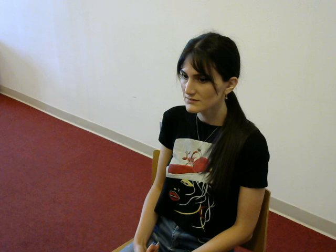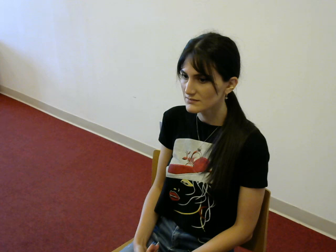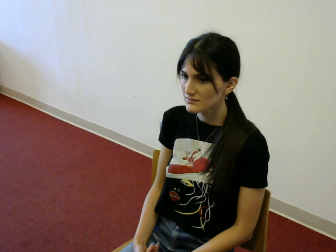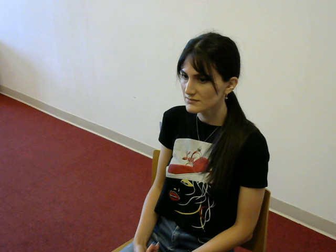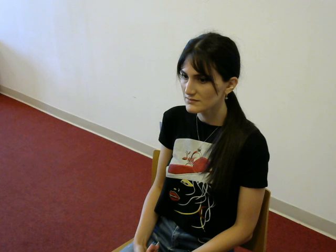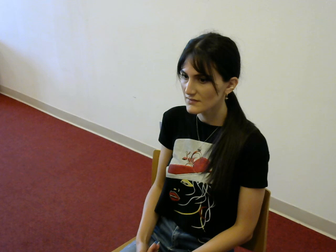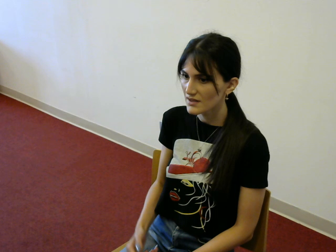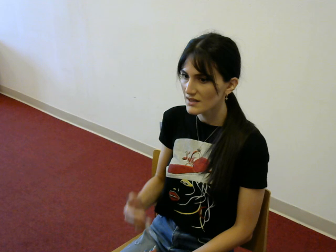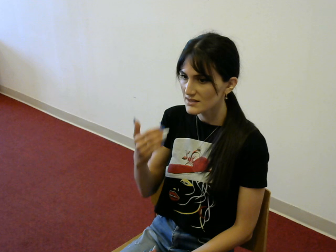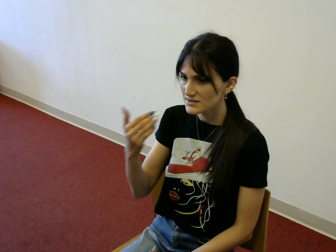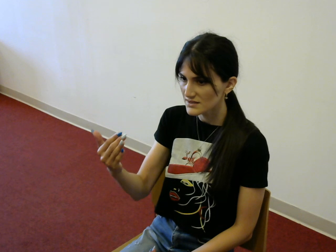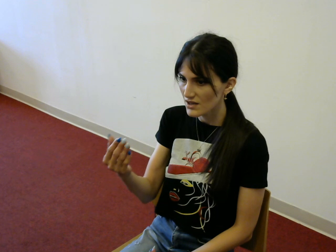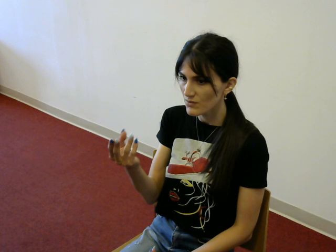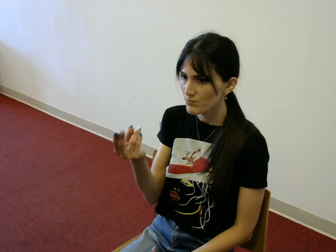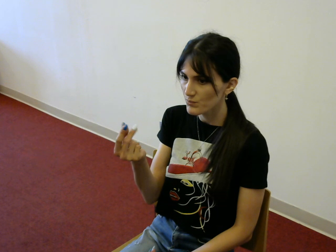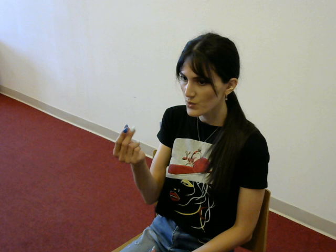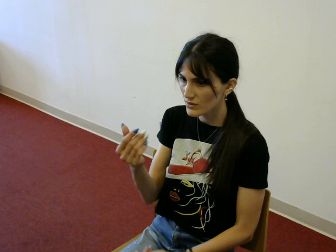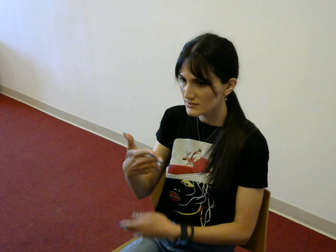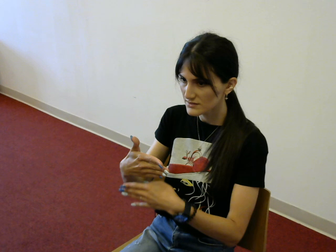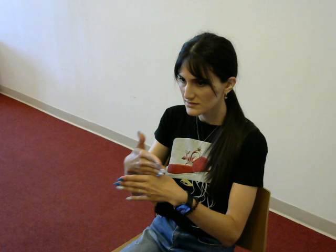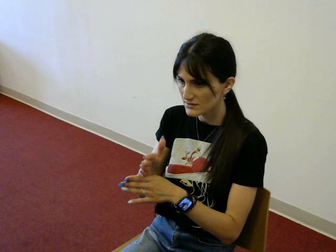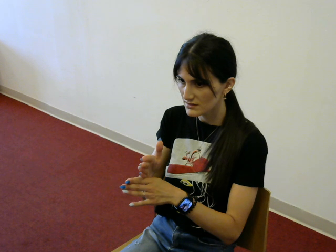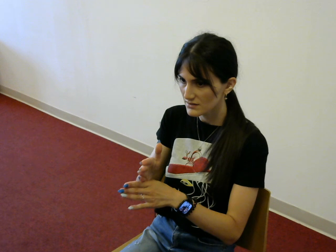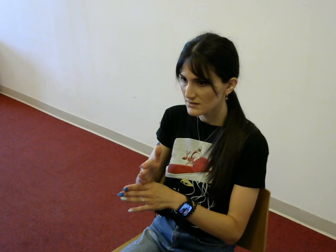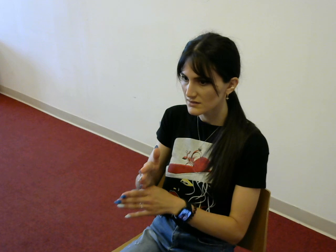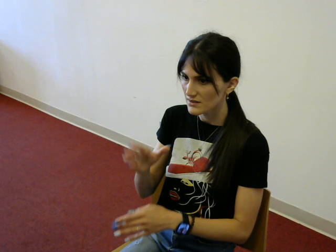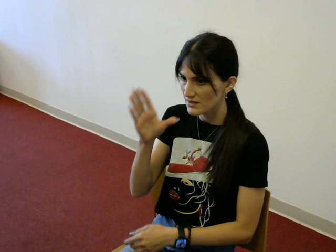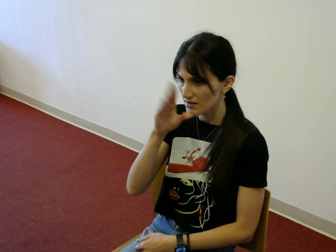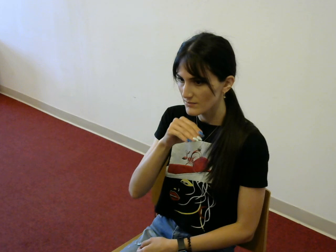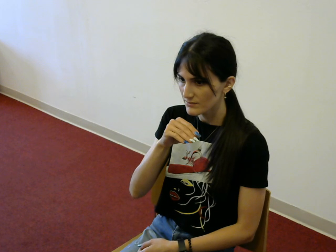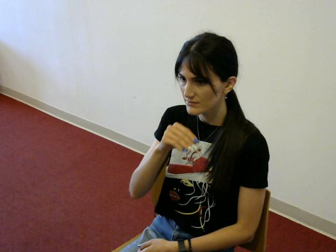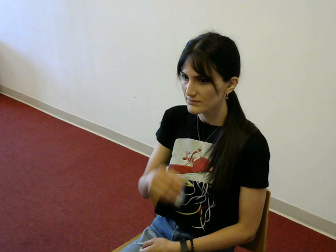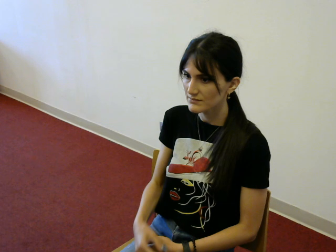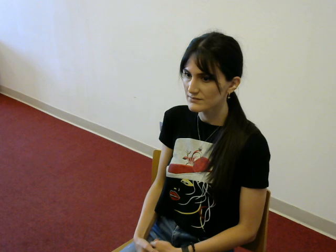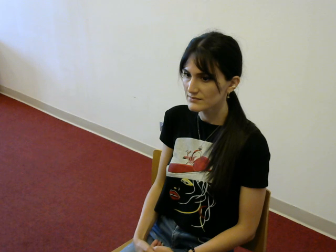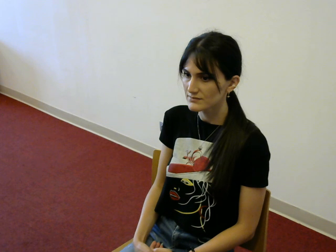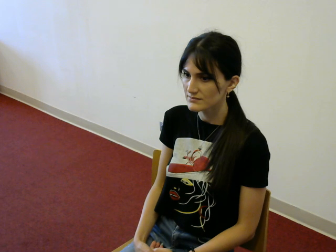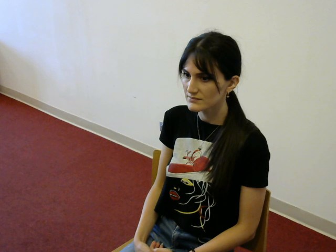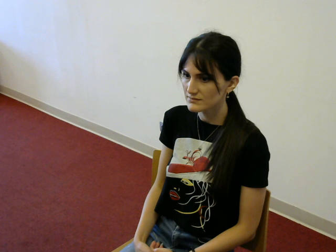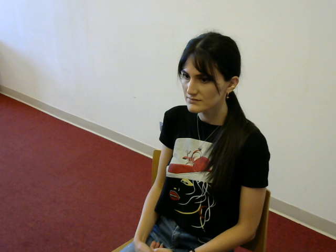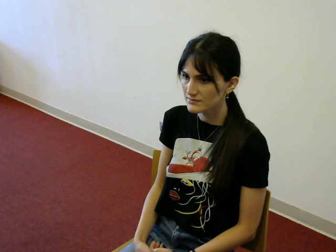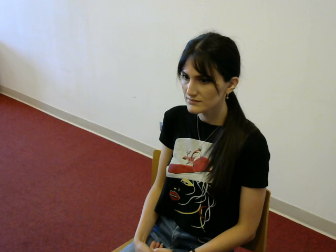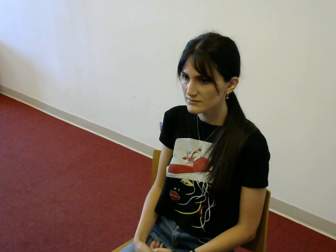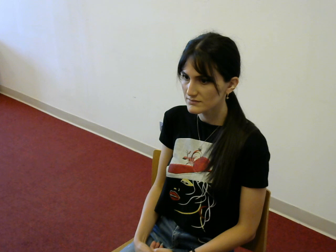Siz pulu xırdalaya bilərsinizmi?